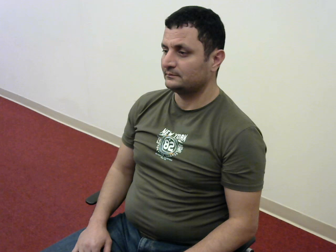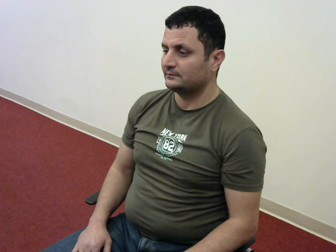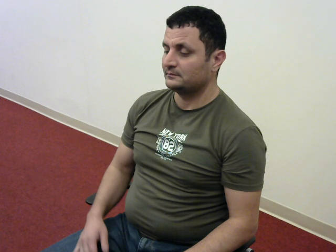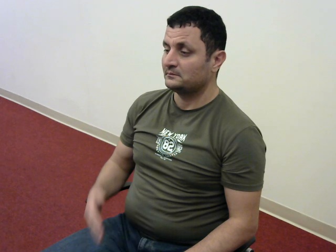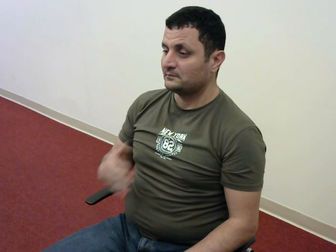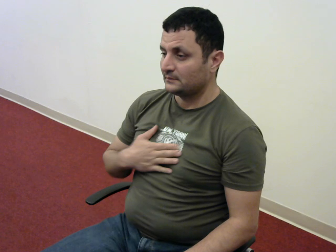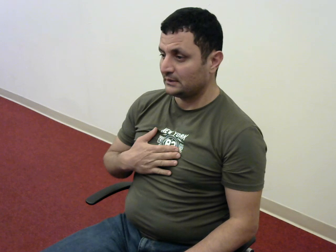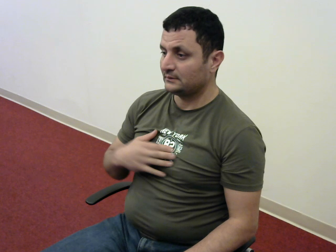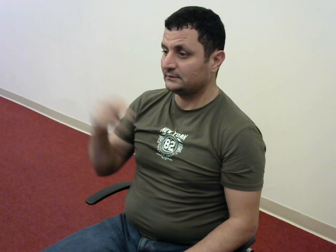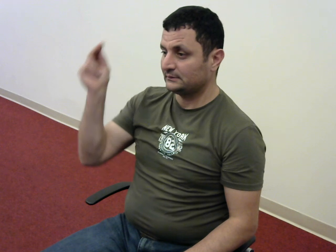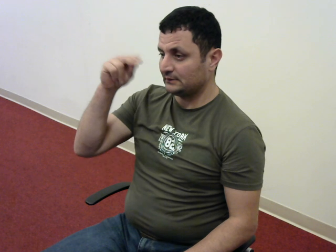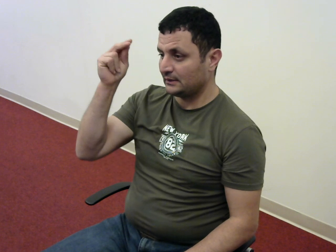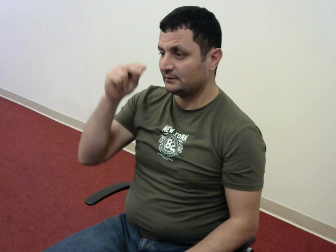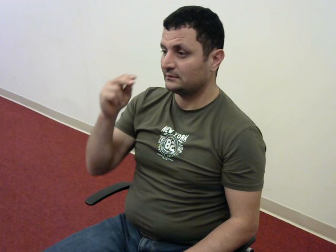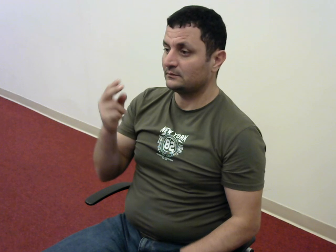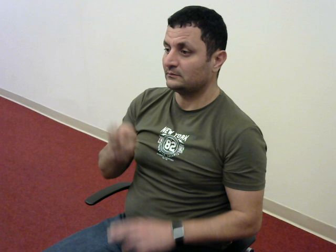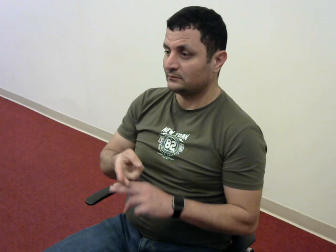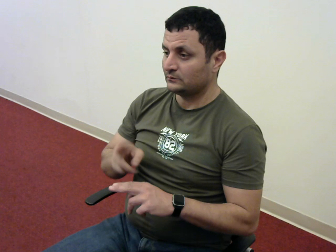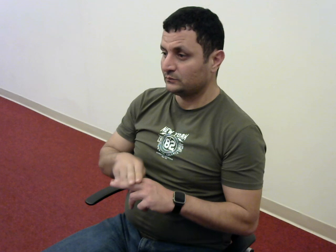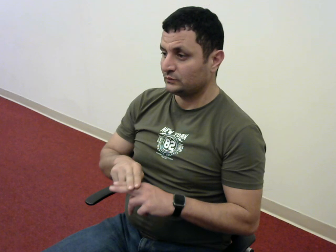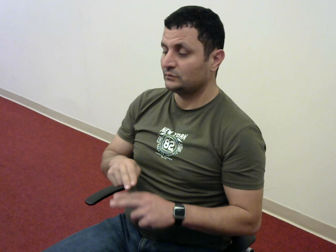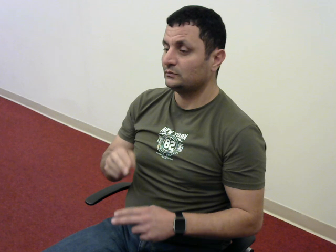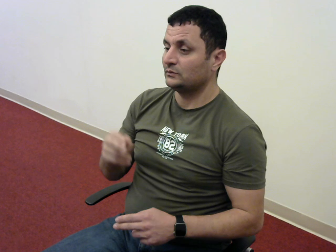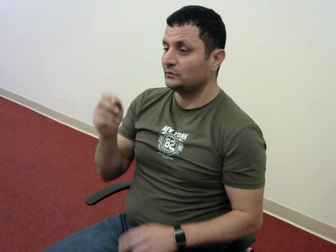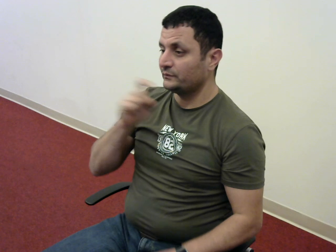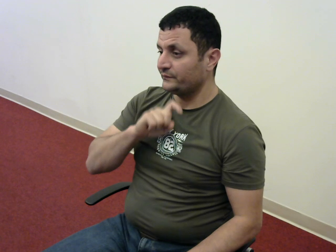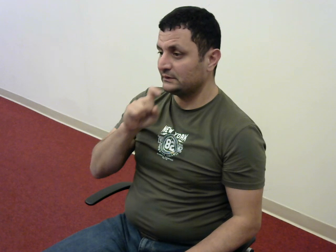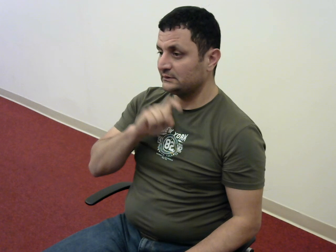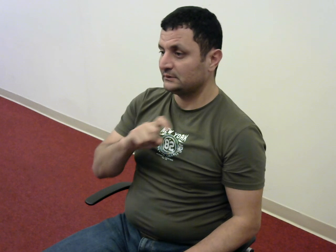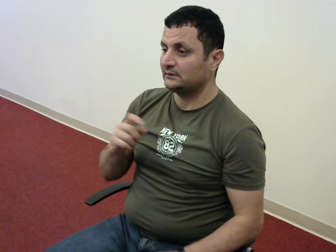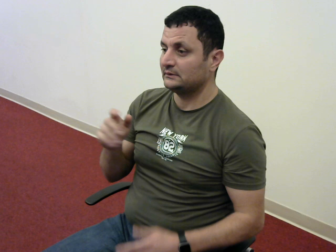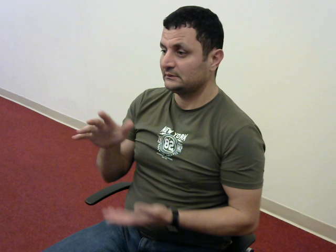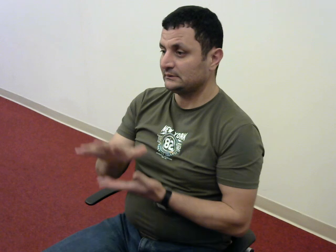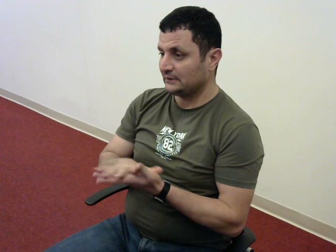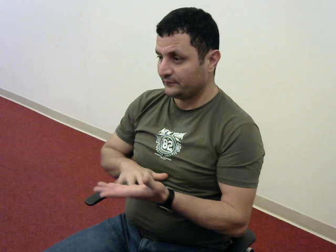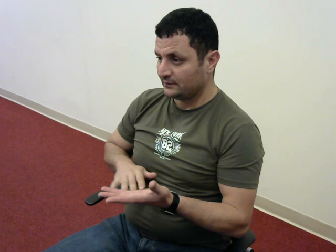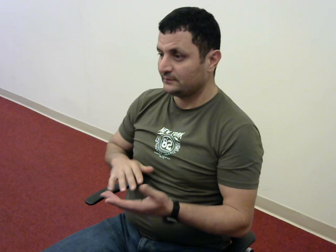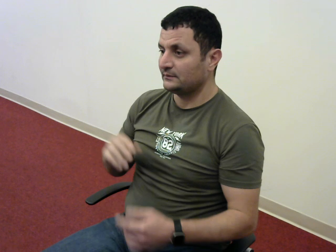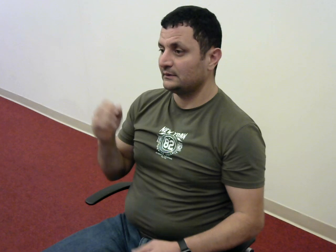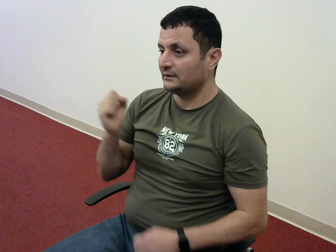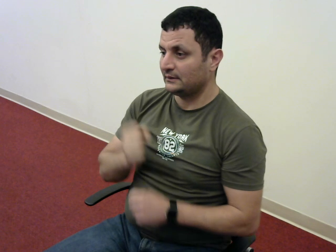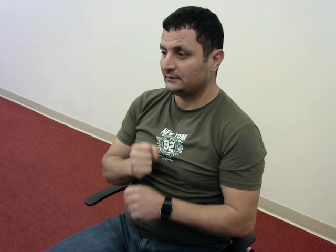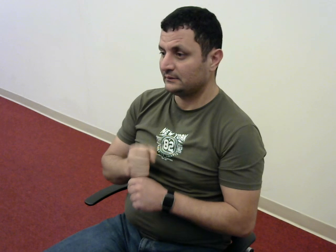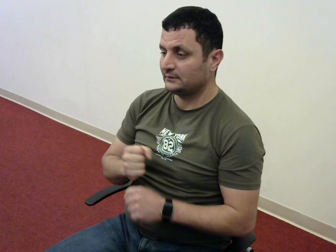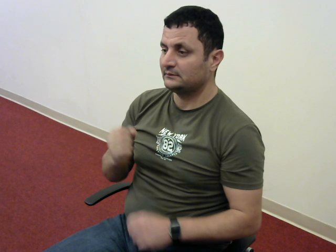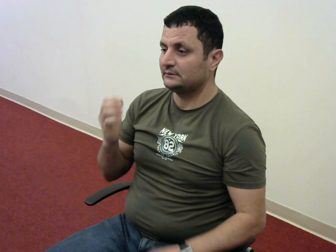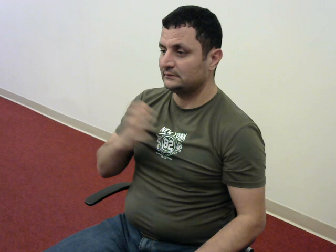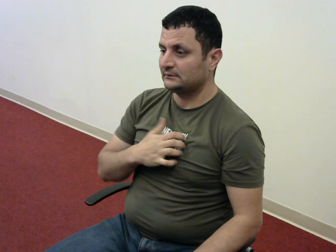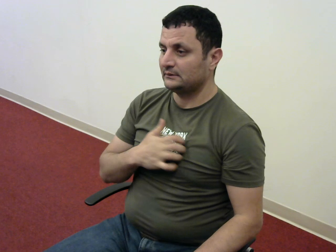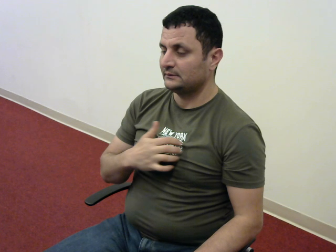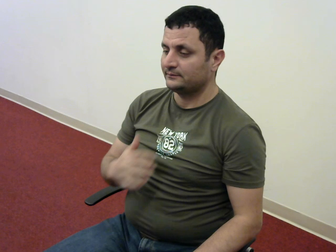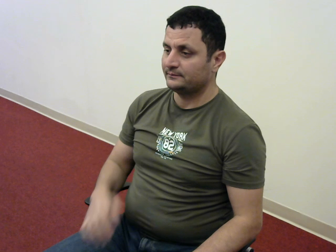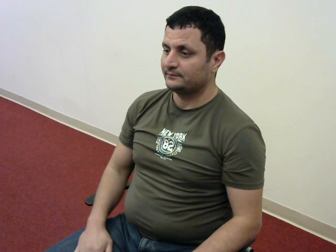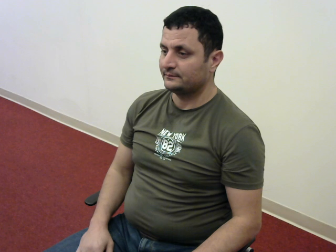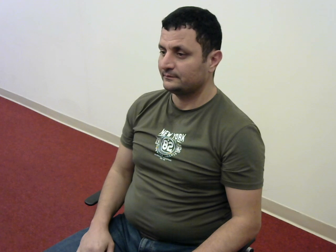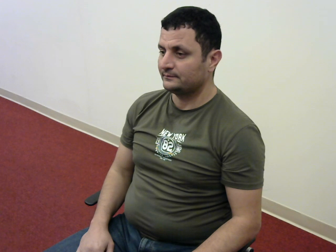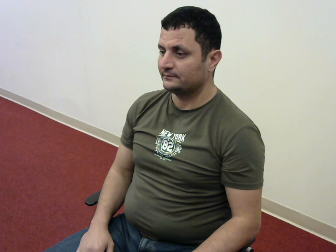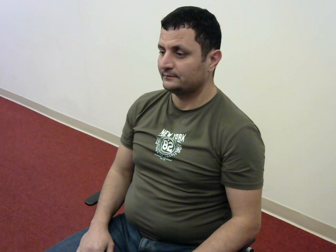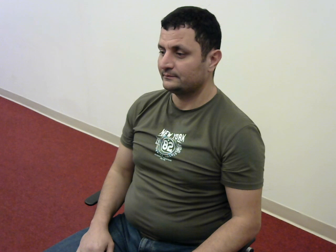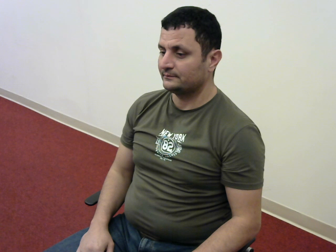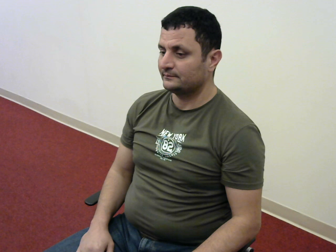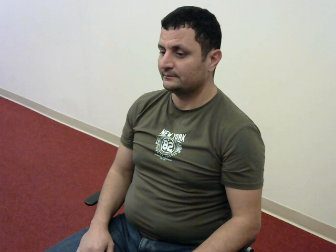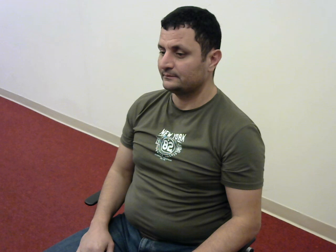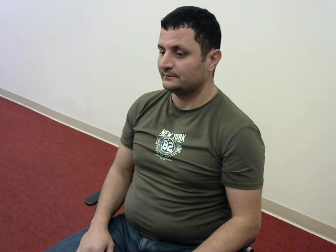Mən təhsilimi bu universitetdə davam etmək istəyirəm